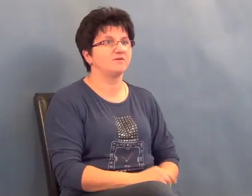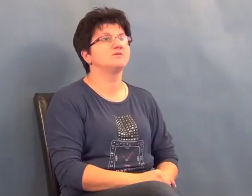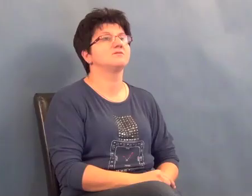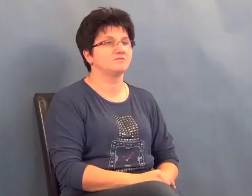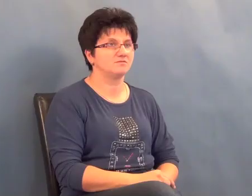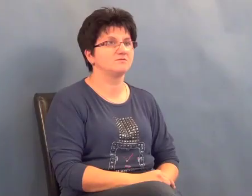Nie wolno.